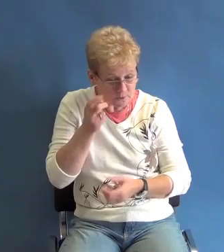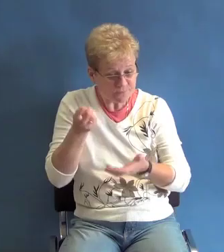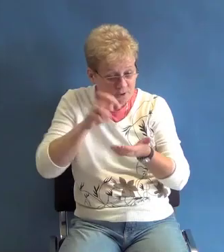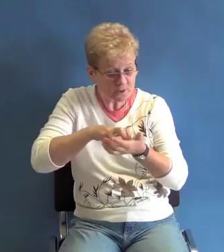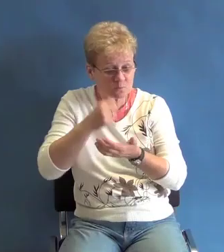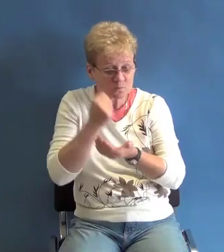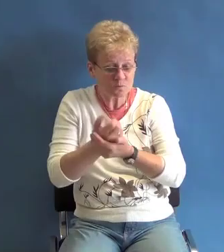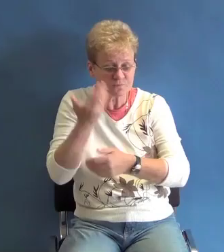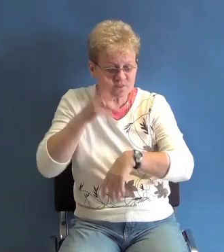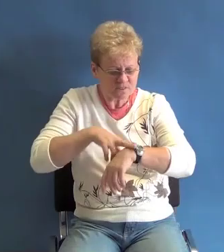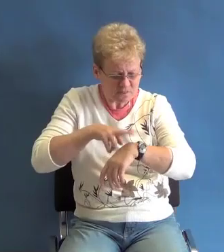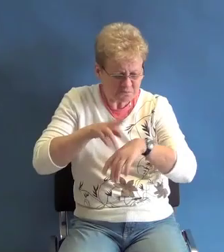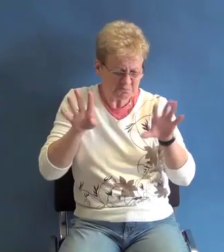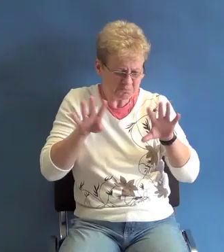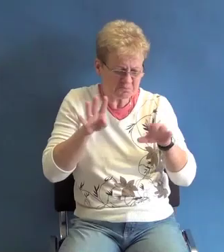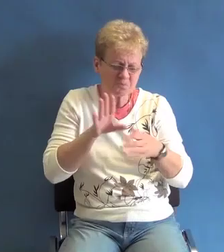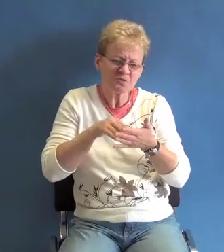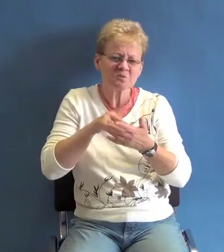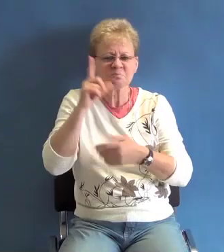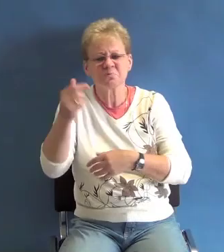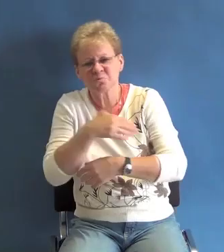Śpi i musi wstać, jest godzina dziewiąta.